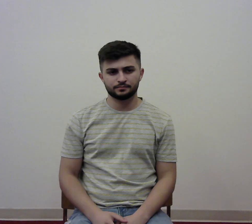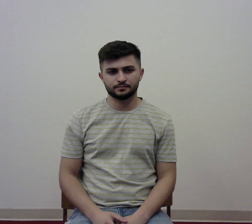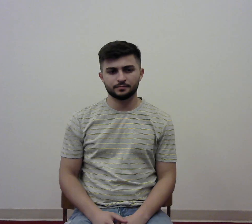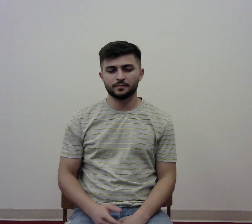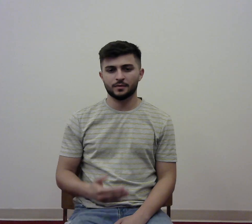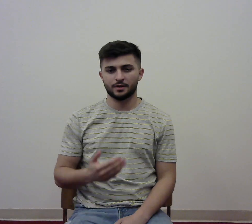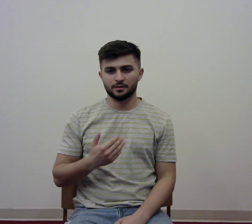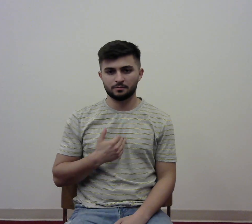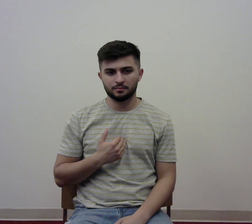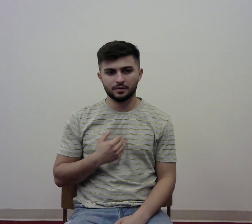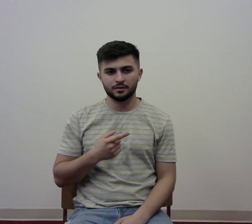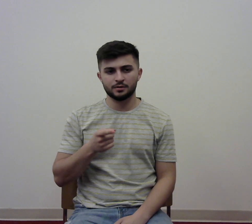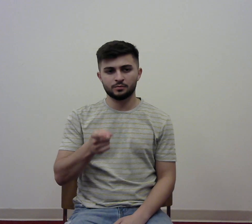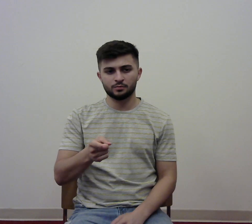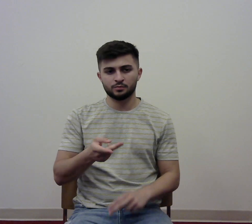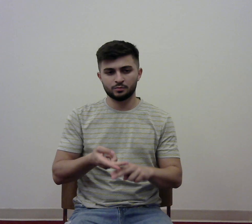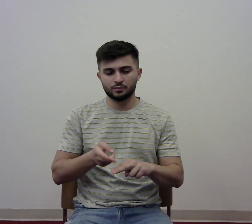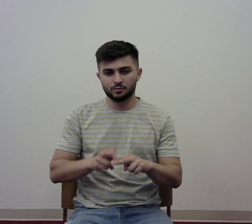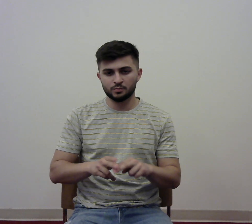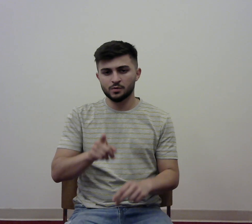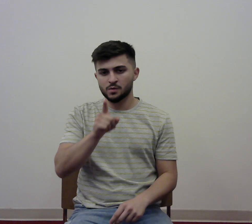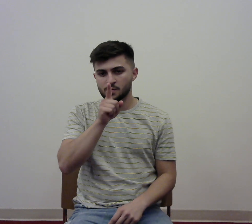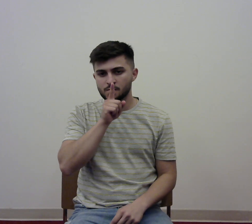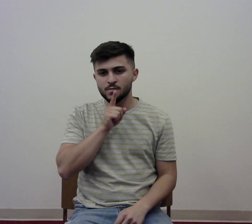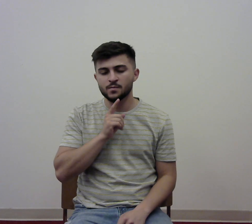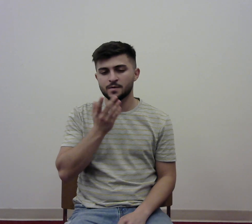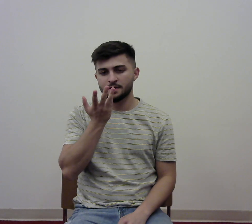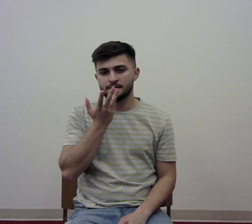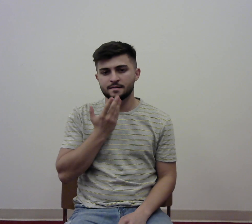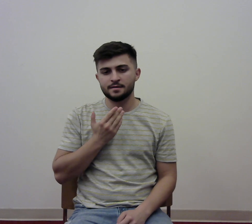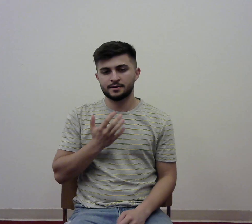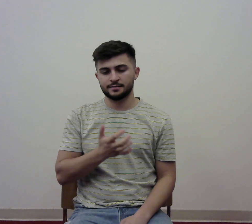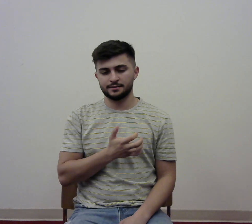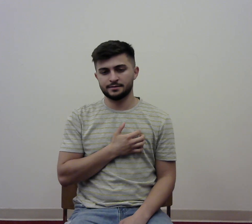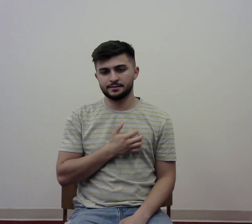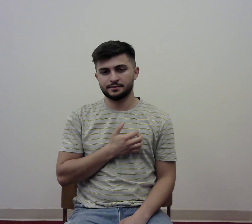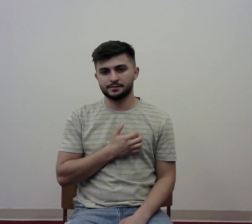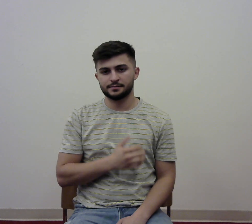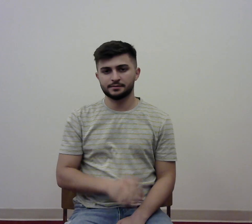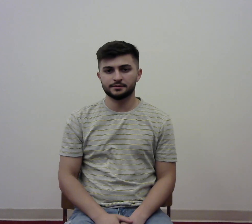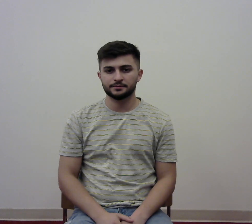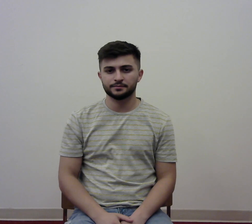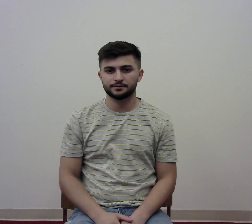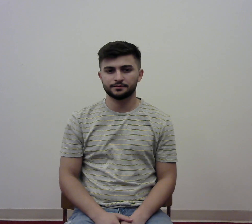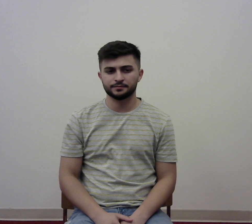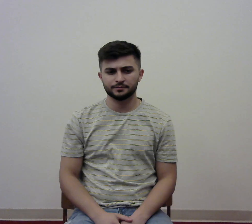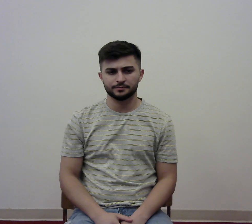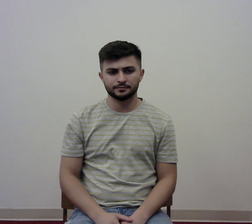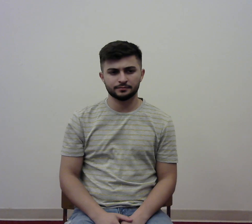Mən bunun göy rəngdə olanını istəyirəm